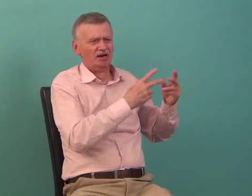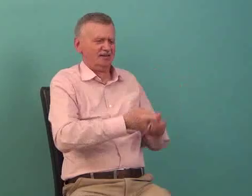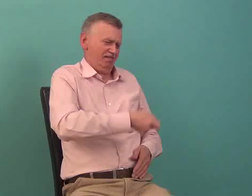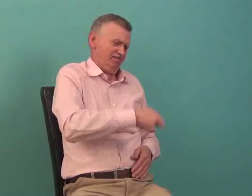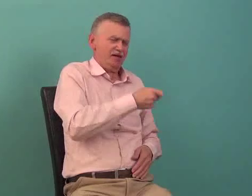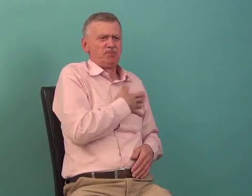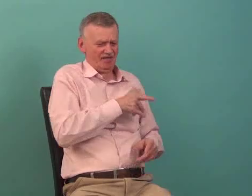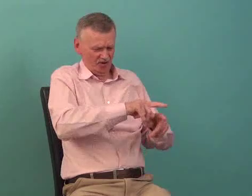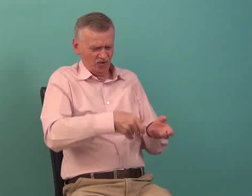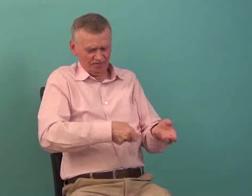Ma rakietkę z piłeczką i bawi się odbijając ją.